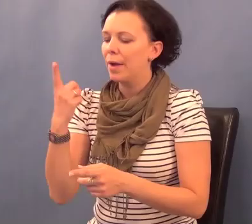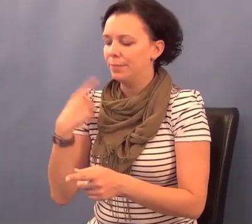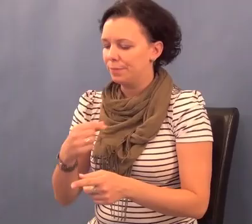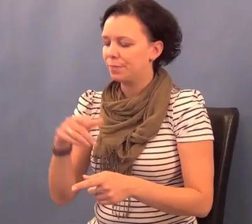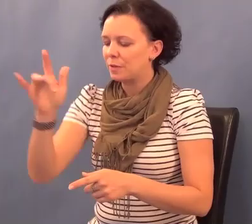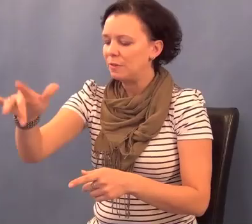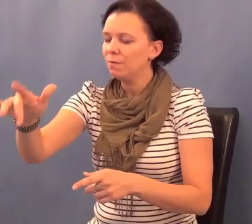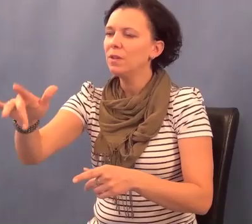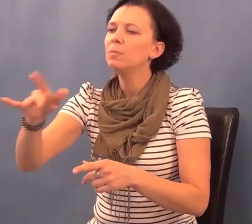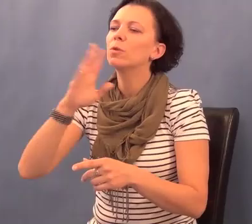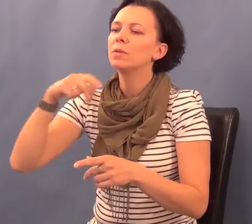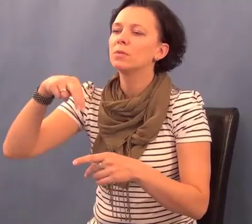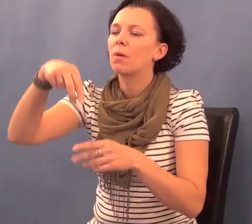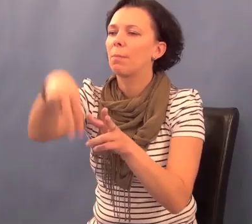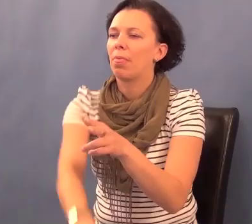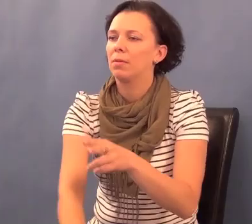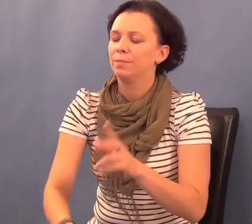Aha, w środku jest coś, w co można wpaść.